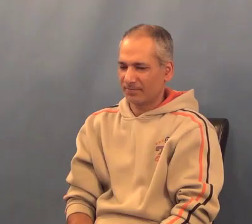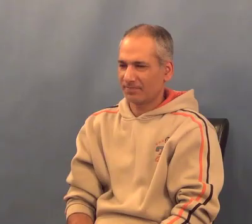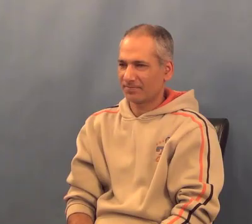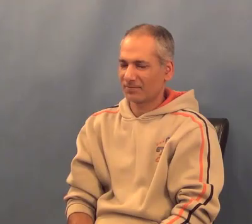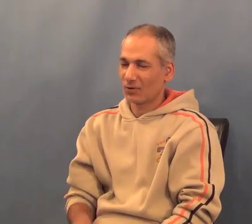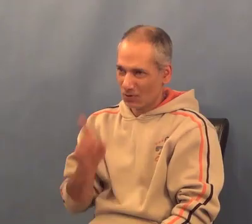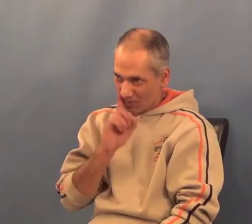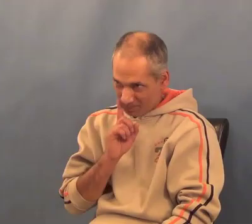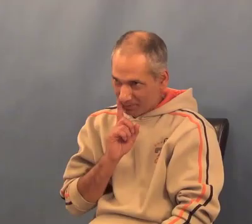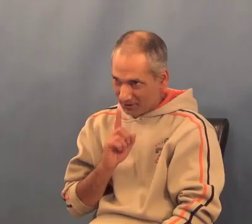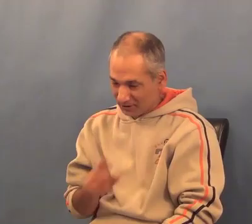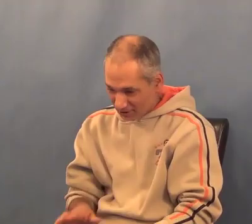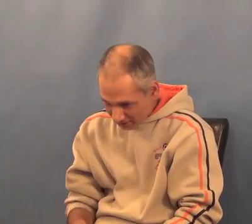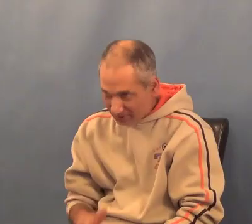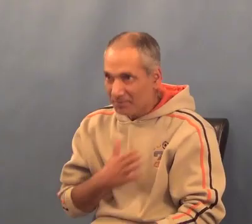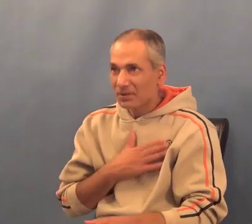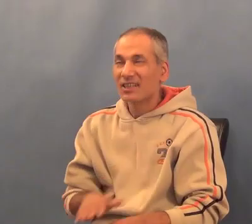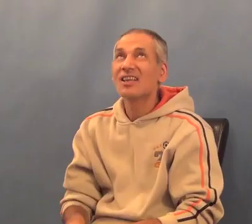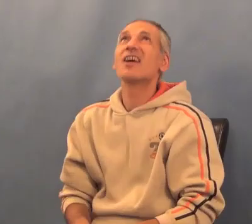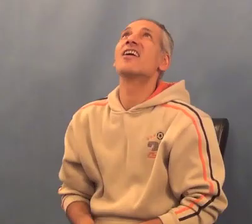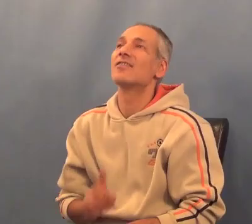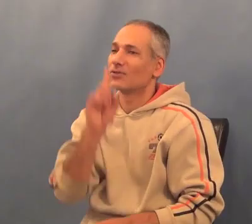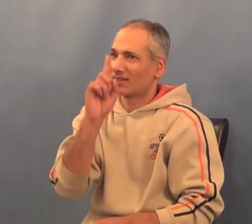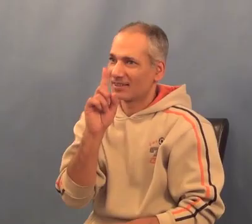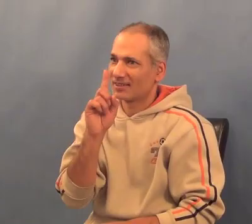Chłopak siedzi, a pies wyciąga głowę do góry.